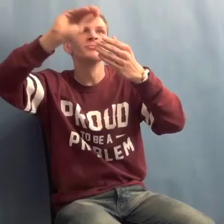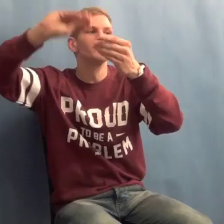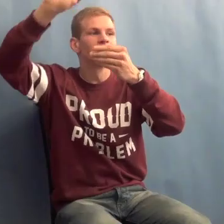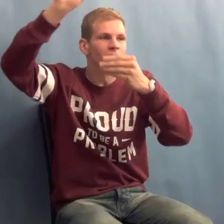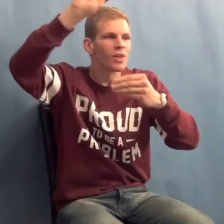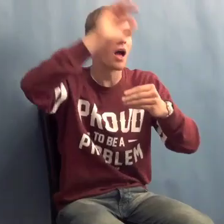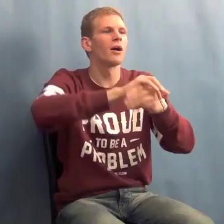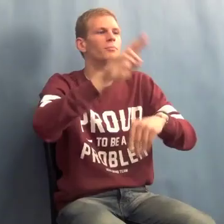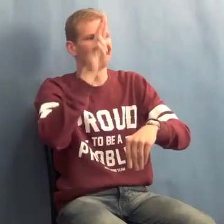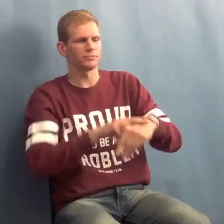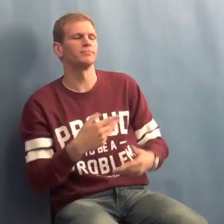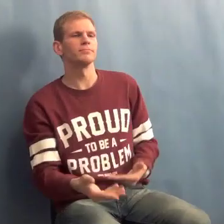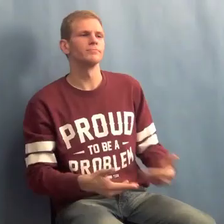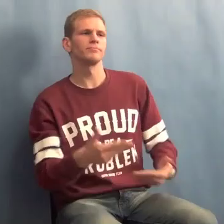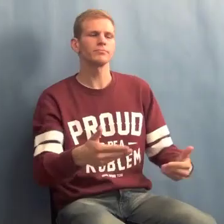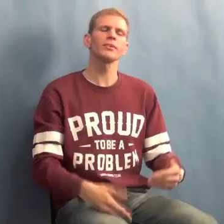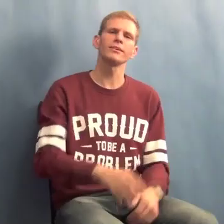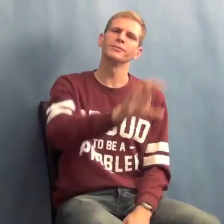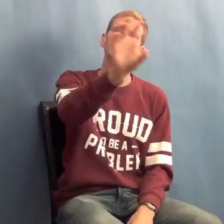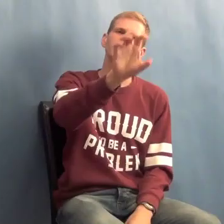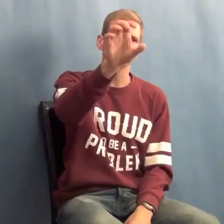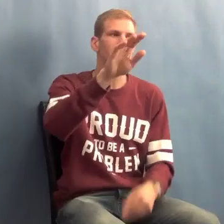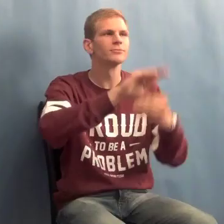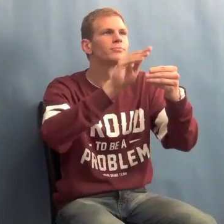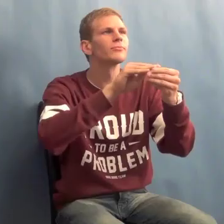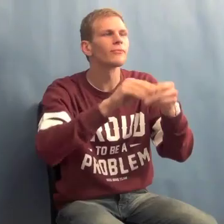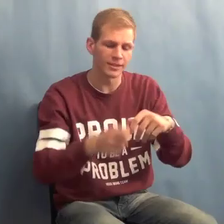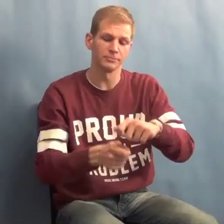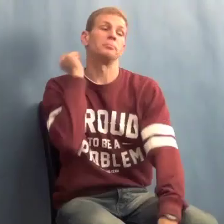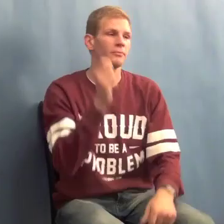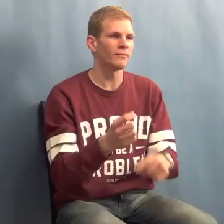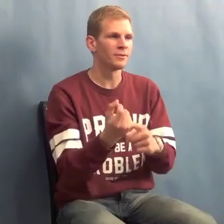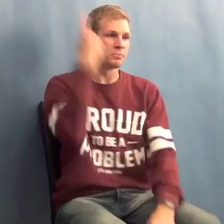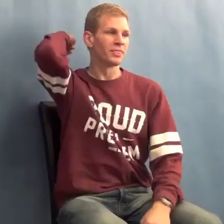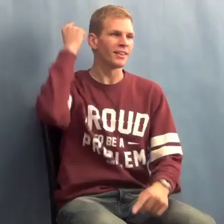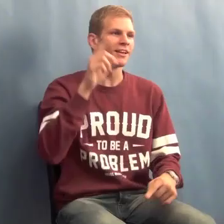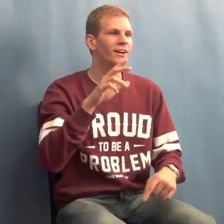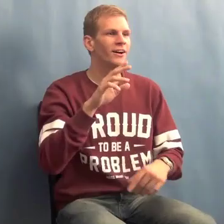Akurat podszedł do niego policjant, zaczął się przyglądać, a tamten nakładał na okno gips i rzucał do tyłu małe kawałki, trafił policjanta w oko.